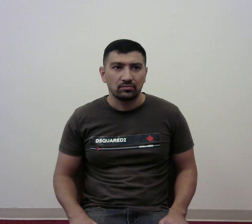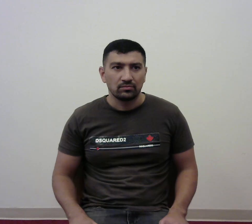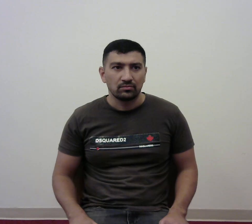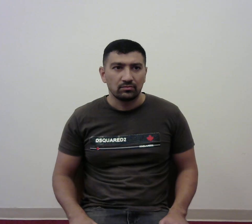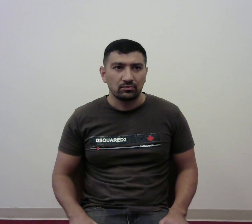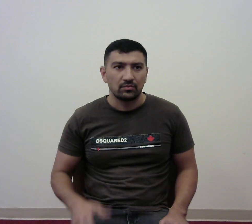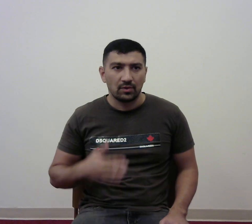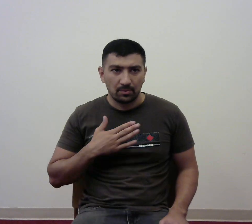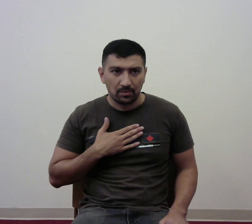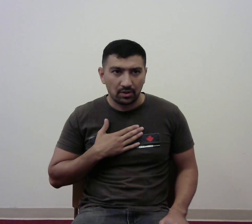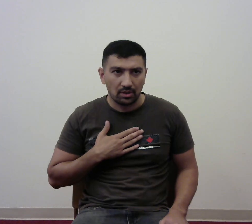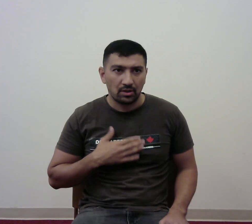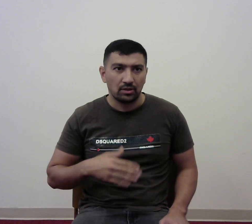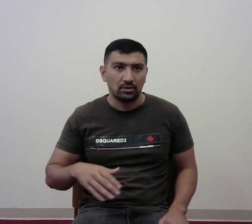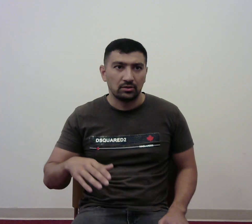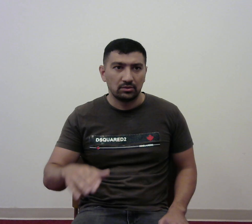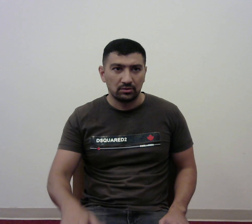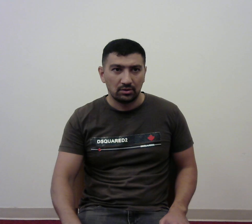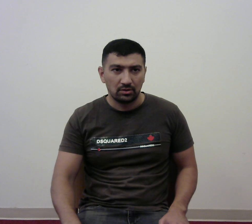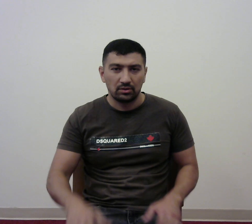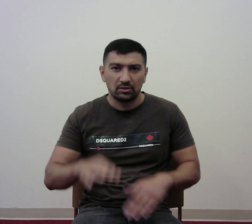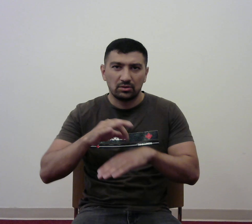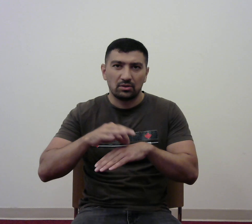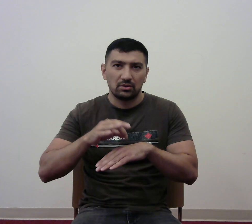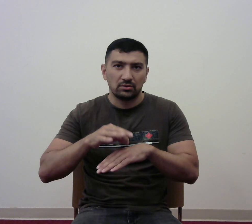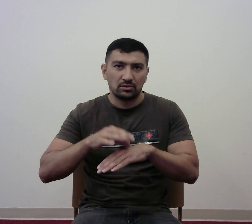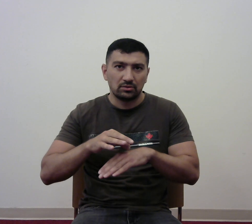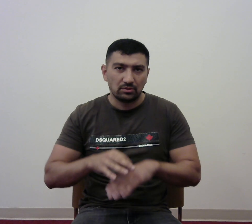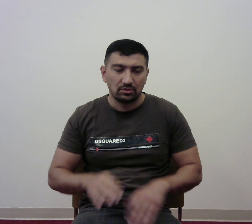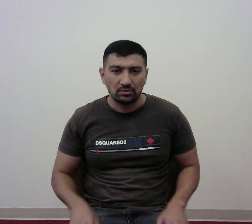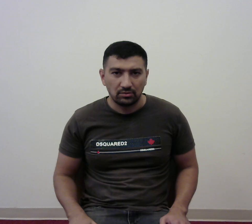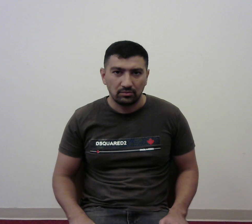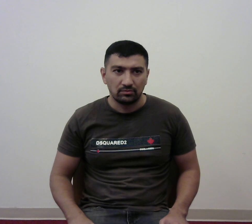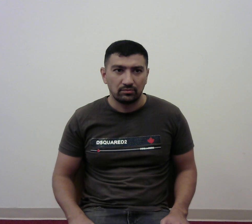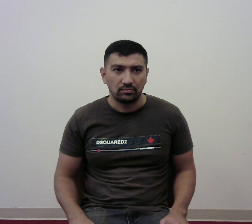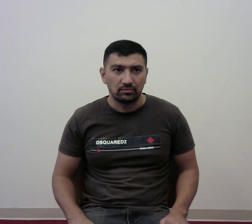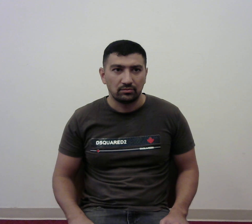Mənim ayağım ağrıyır